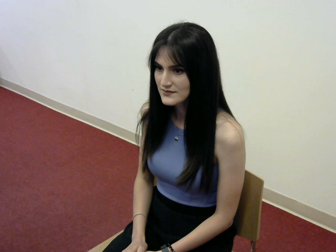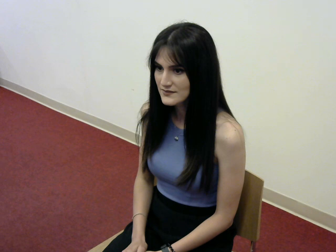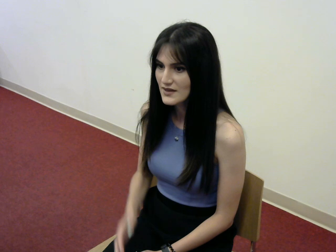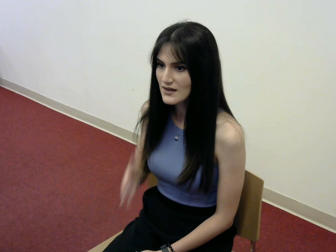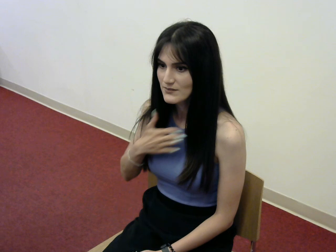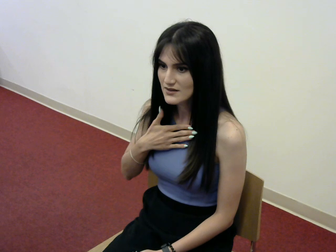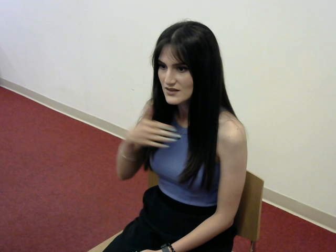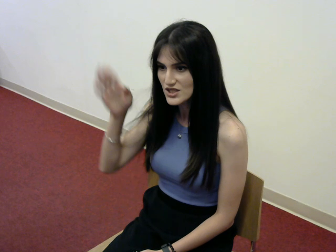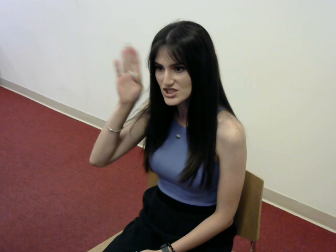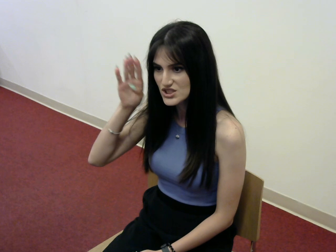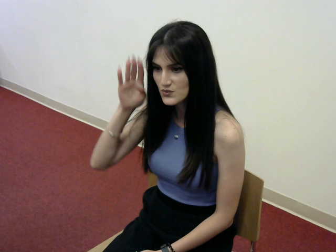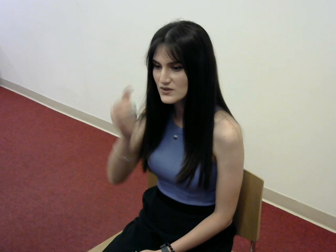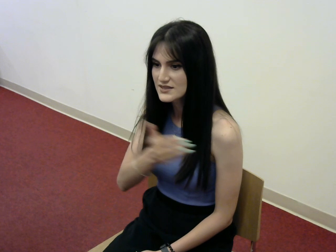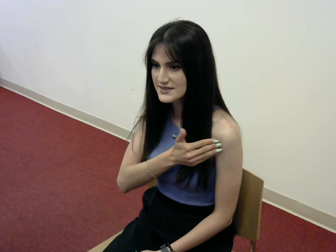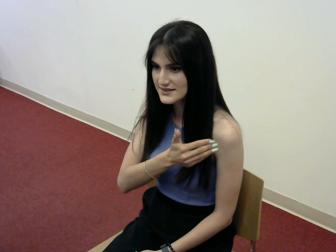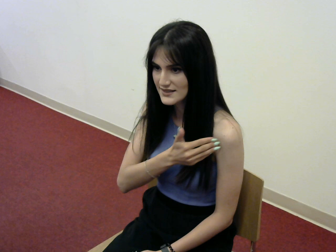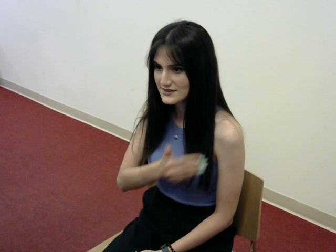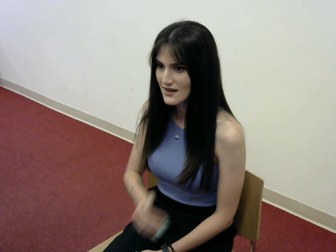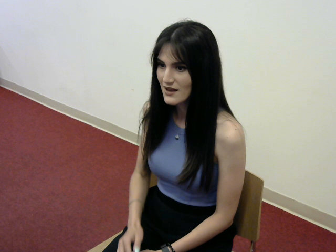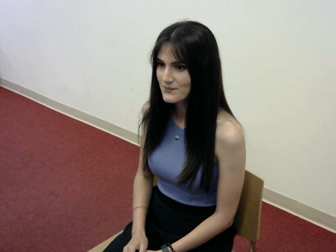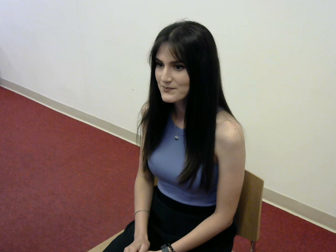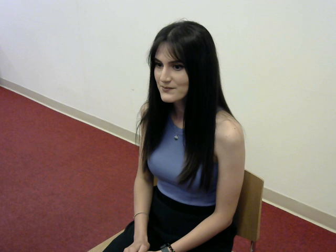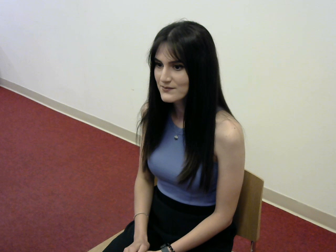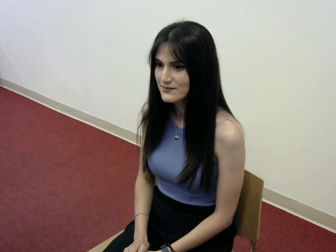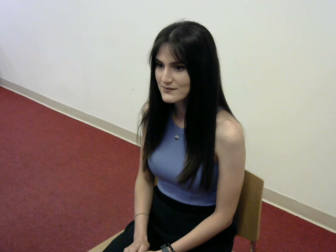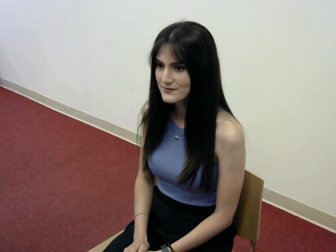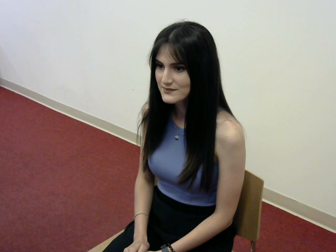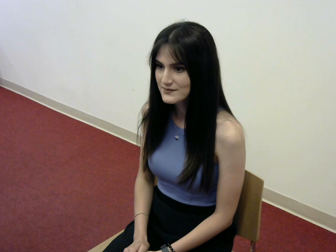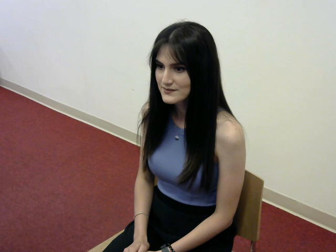Mən su istəyirəm